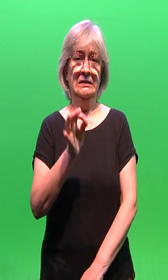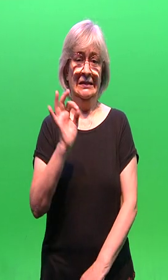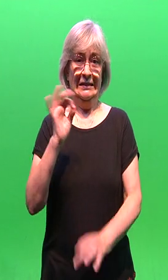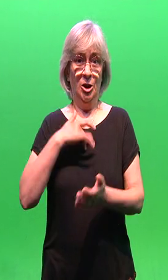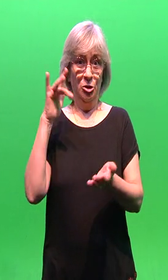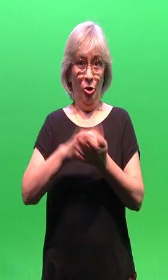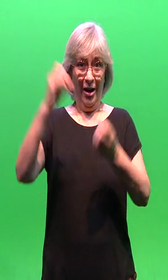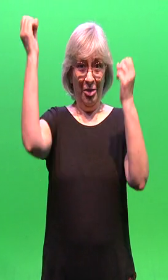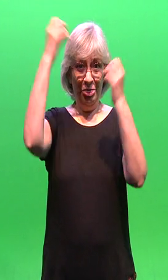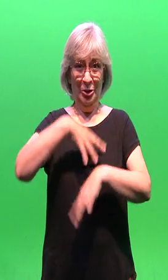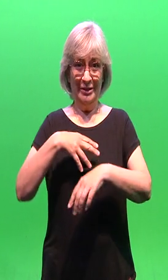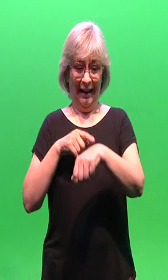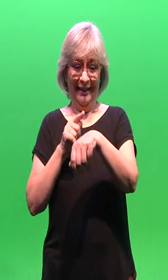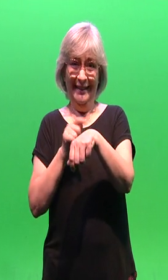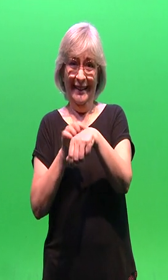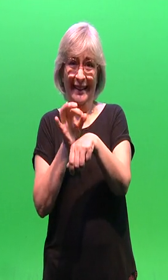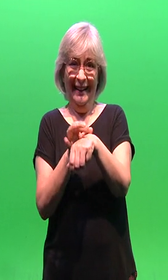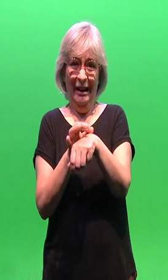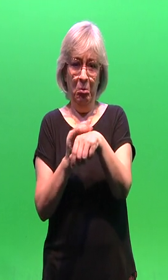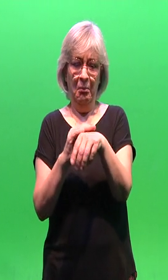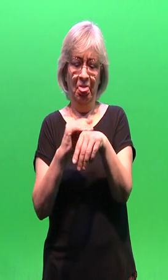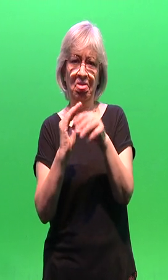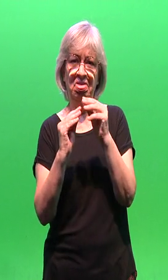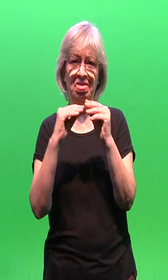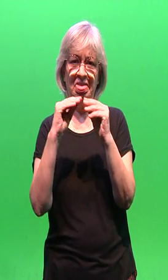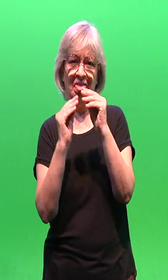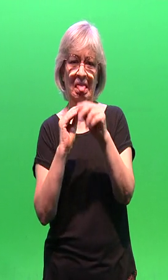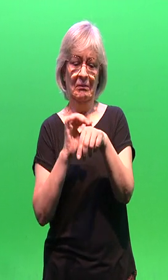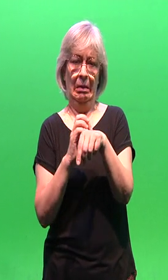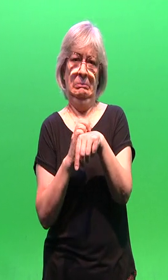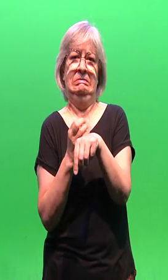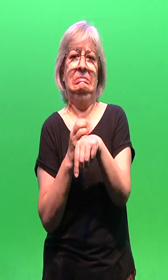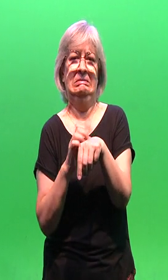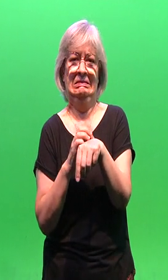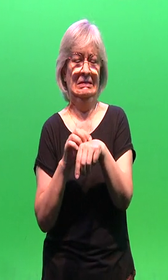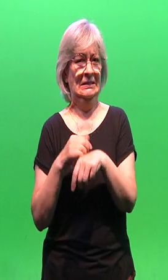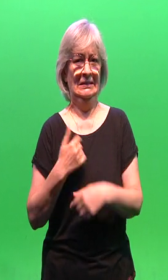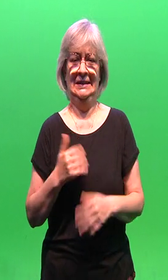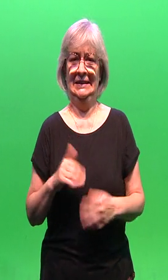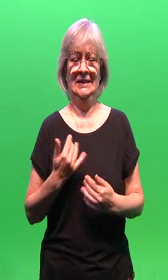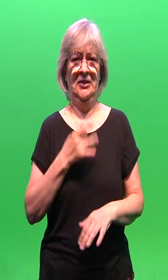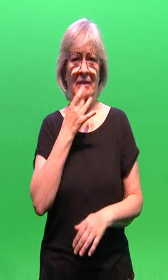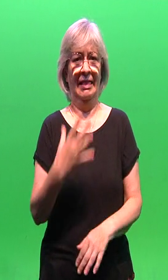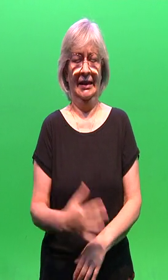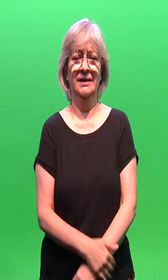Sí, quan em dutxo la pell de la taca s'estova i se'm trenca.